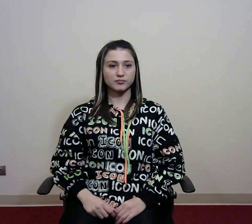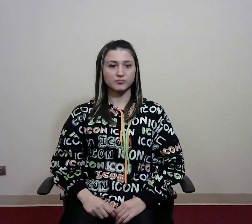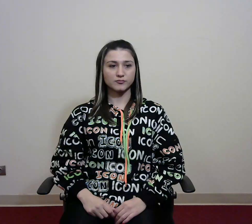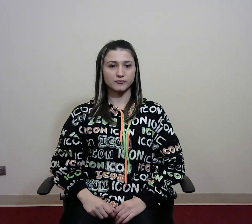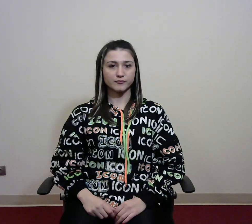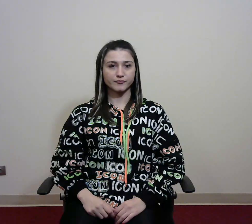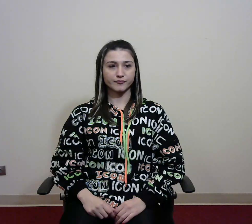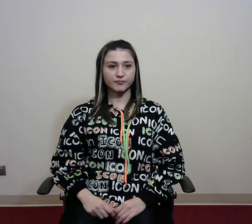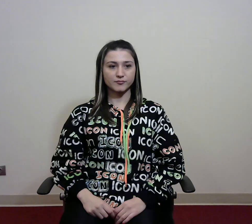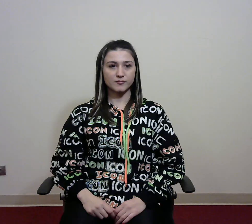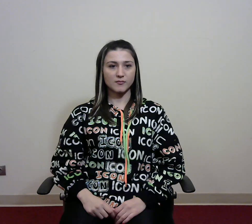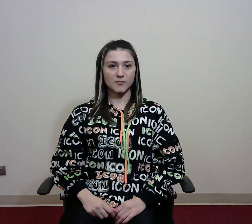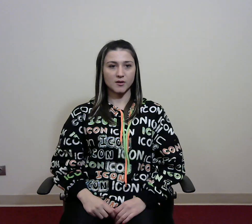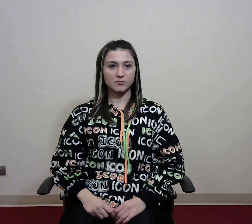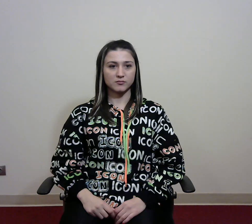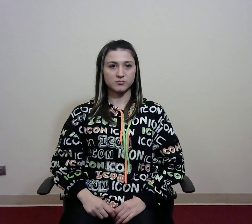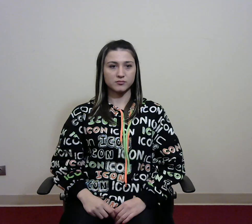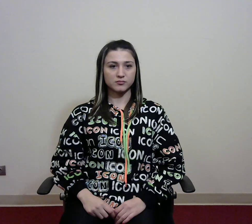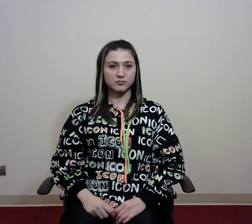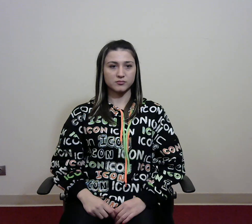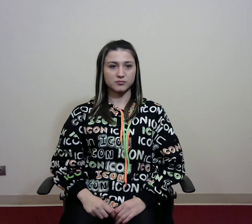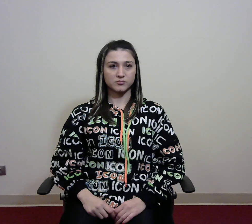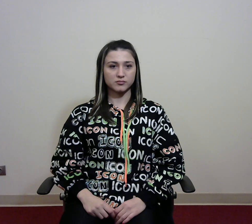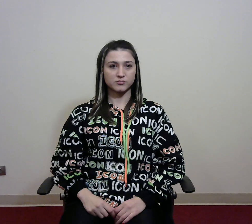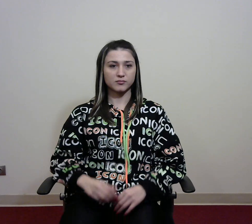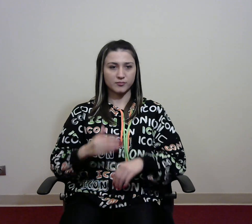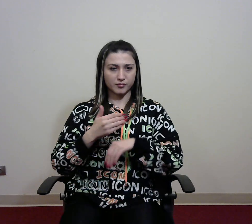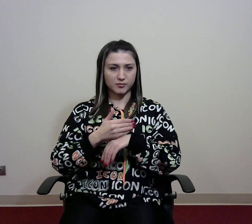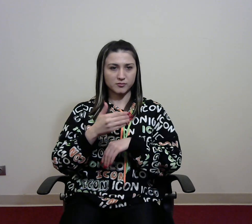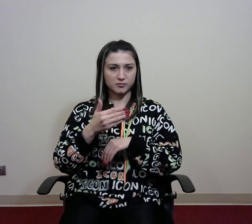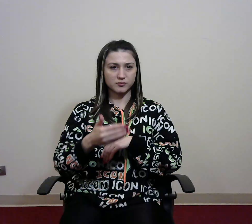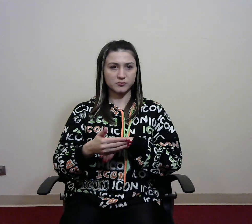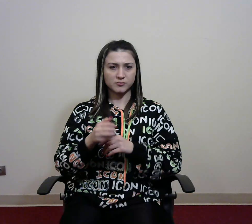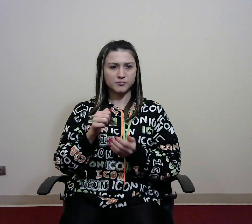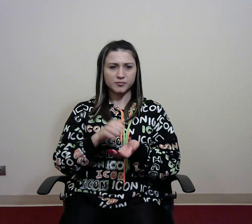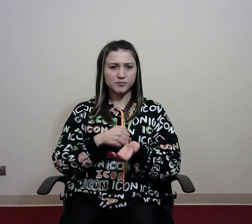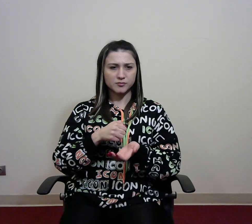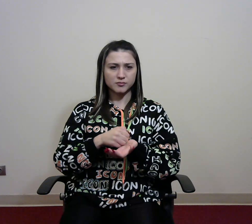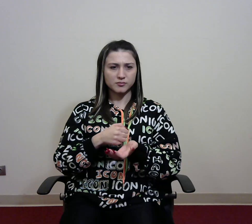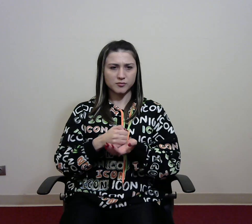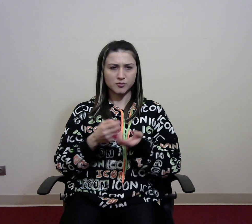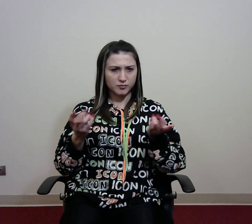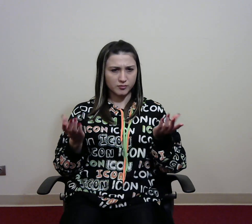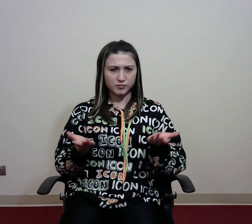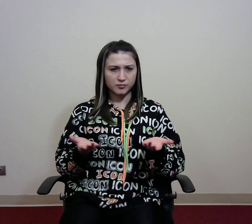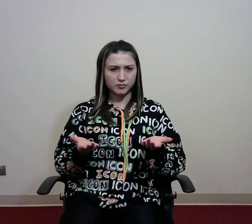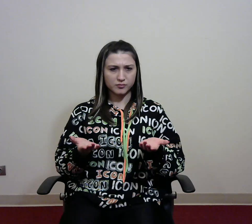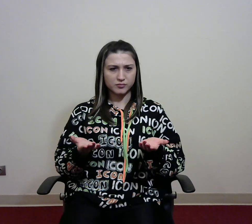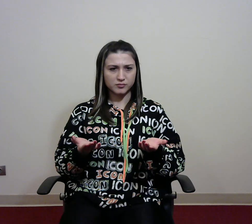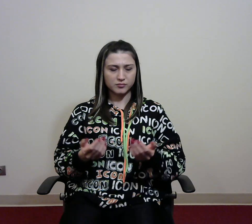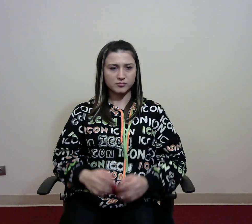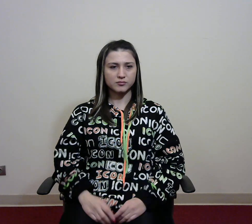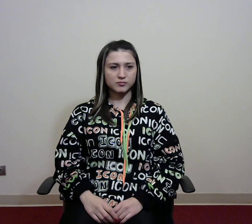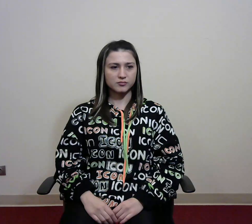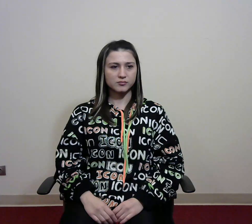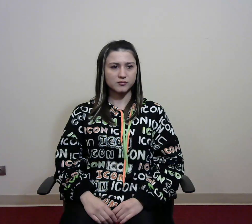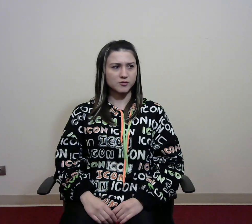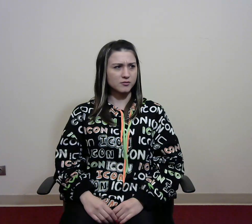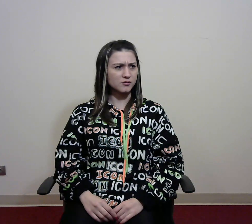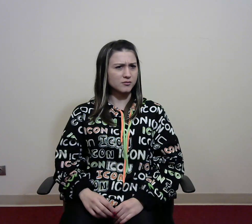Gecikməyinizin səbəbi nədir?